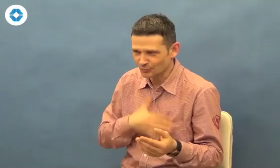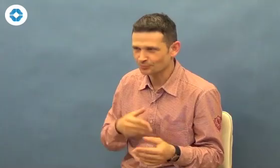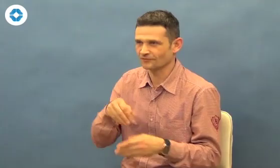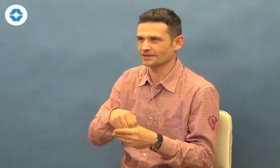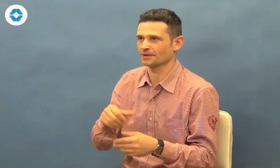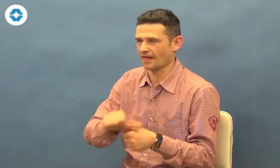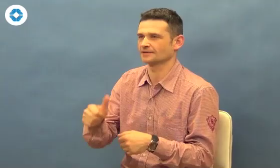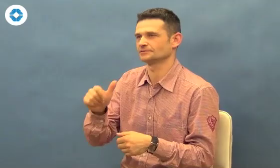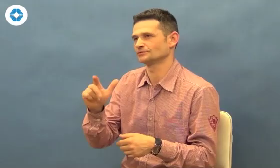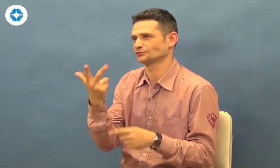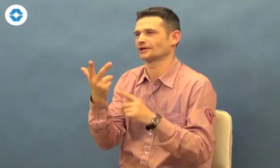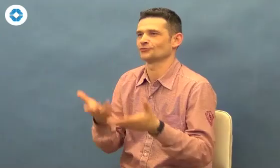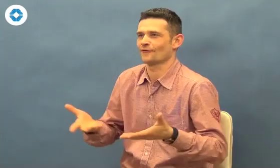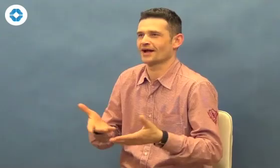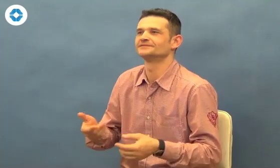Jest z nimi ktoś trzeci do towarzystwa.